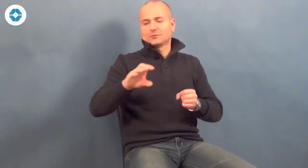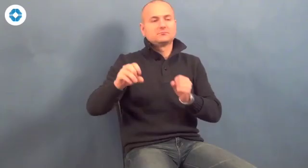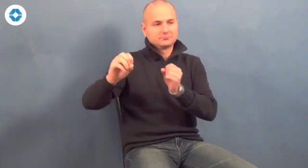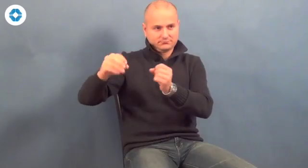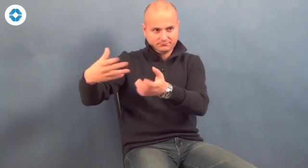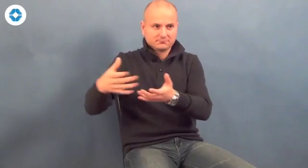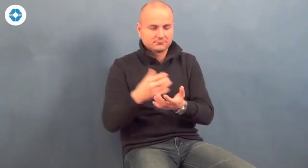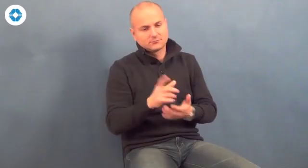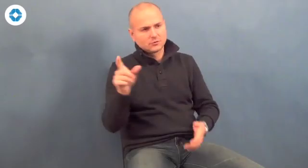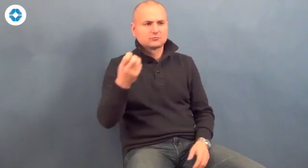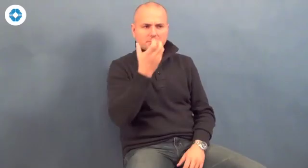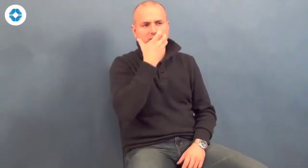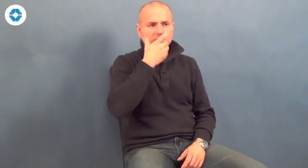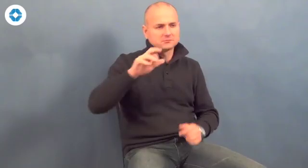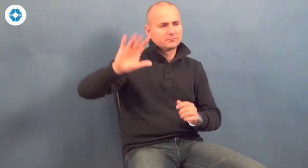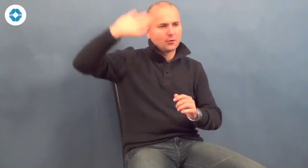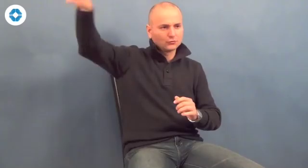Chłopak rozdał je kolegom i we trzech odchodzą gryząc gruszki.